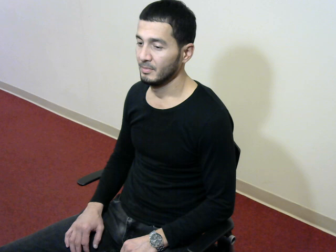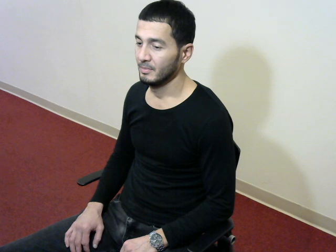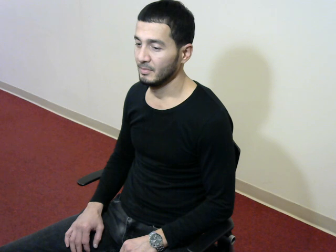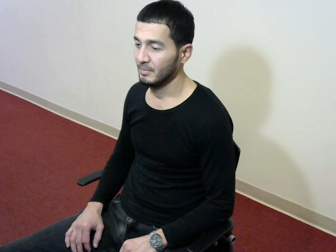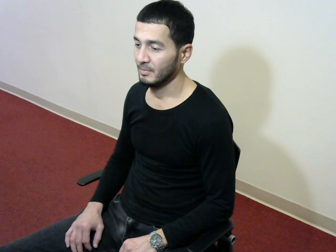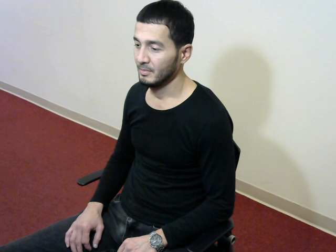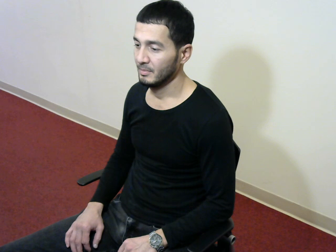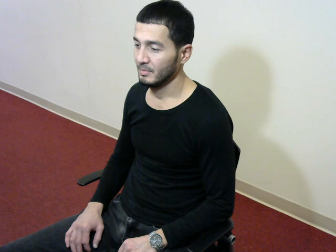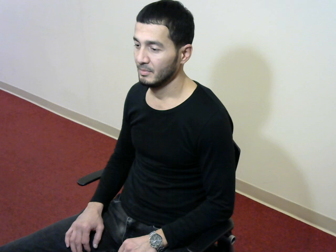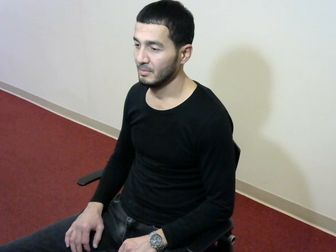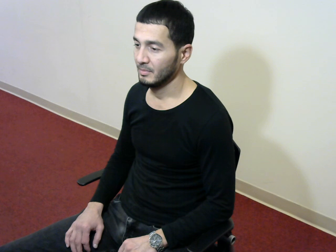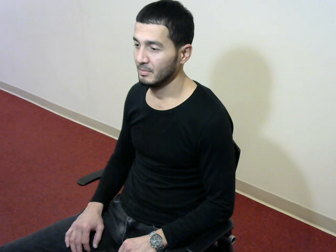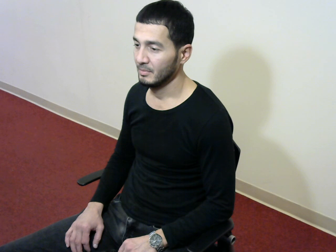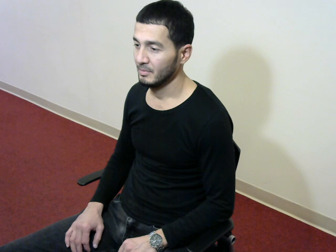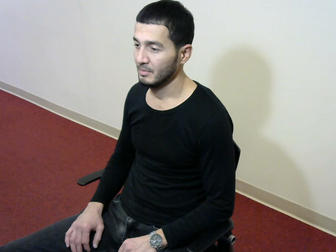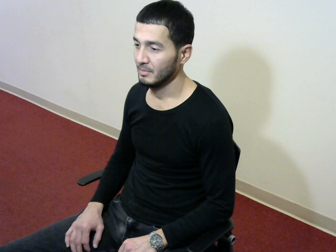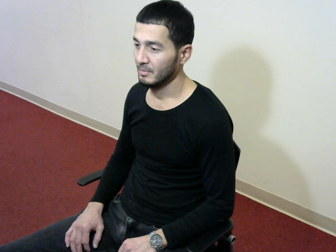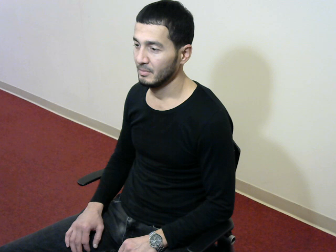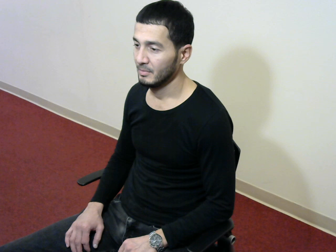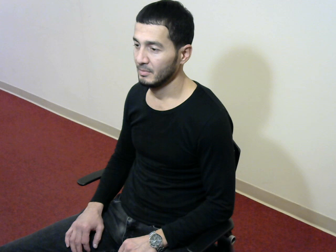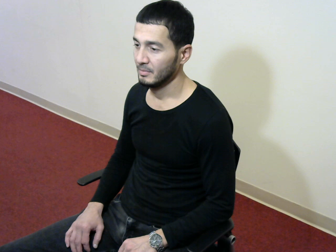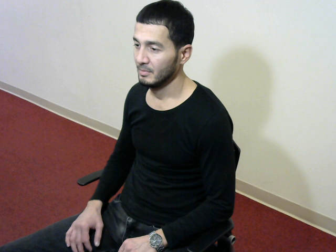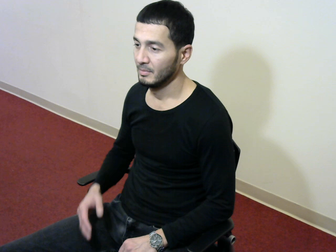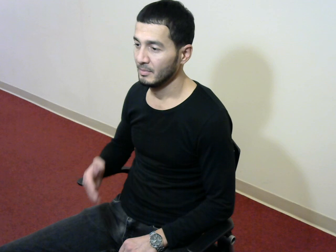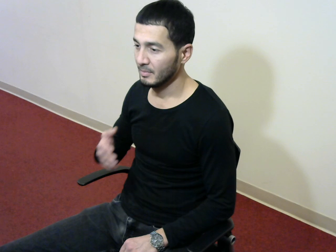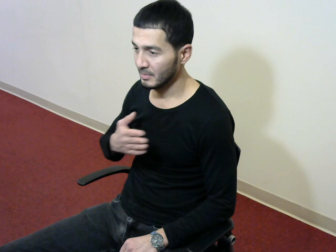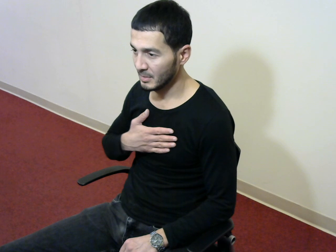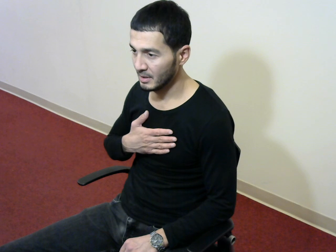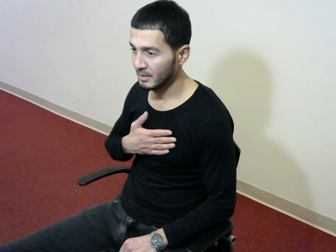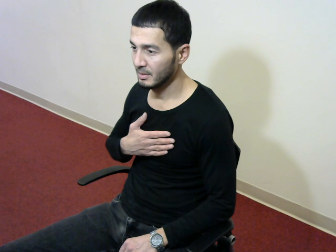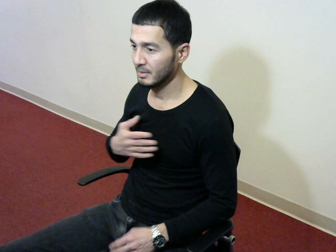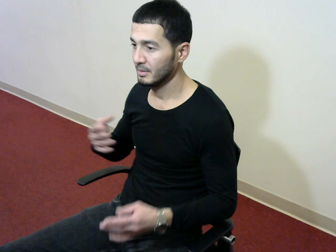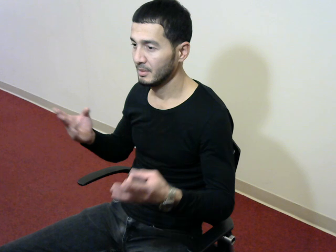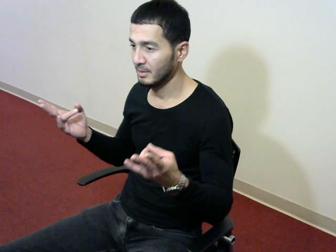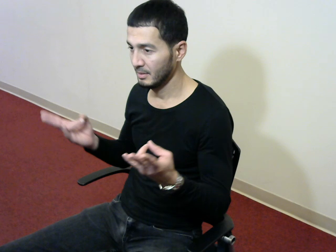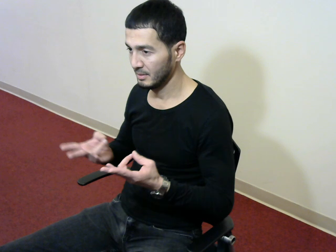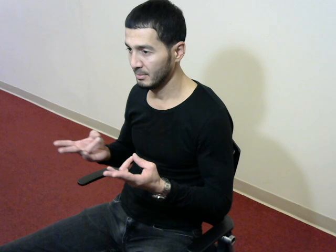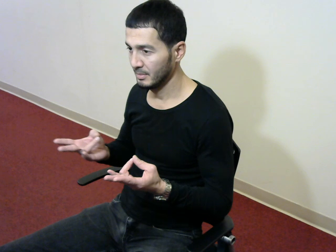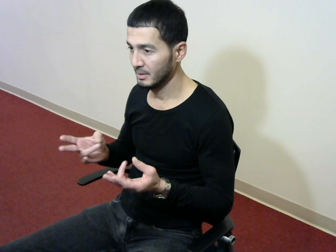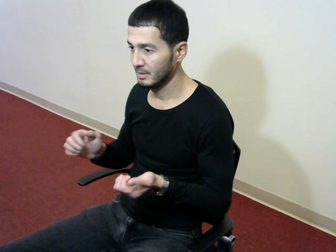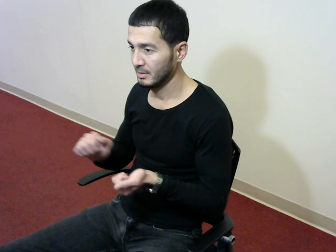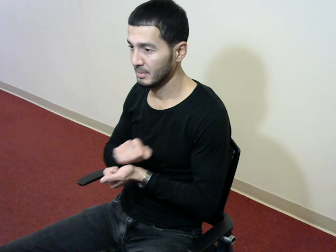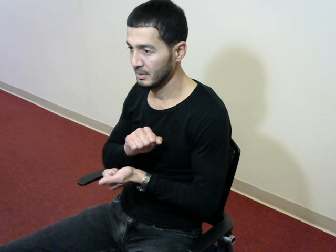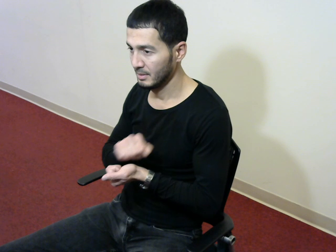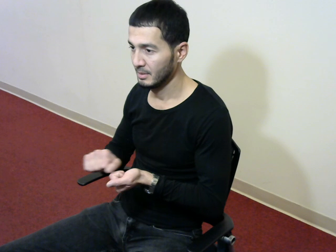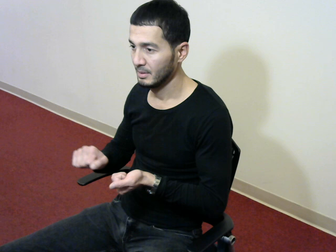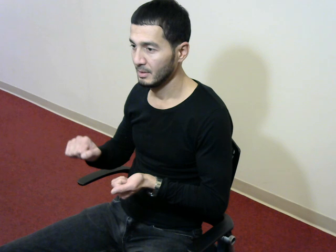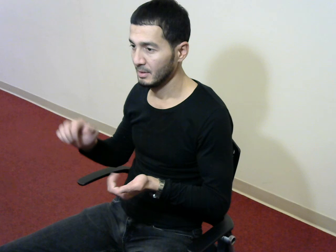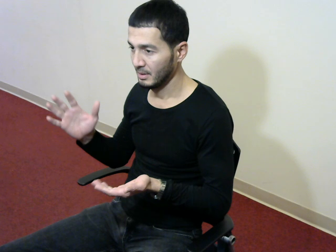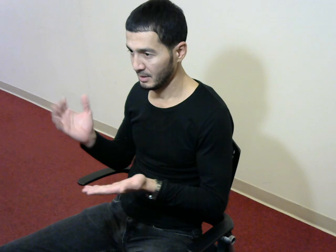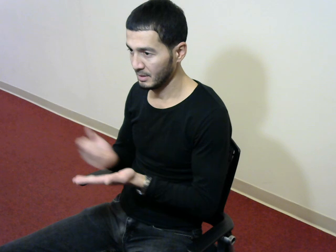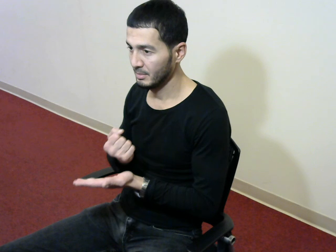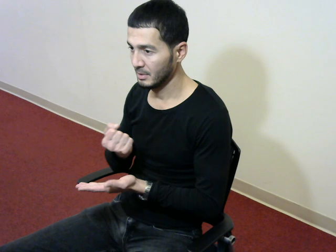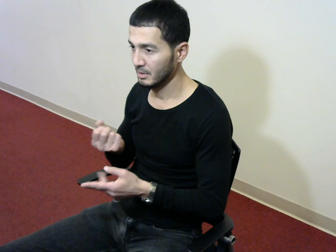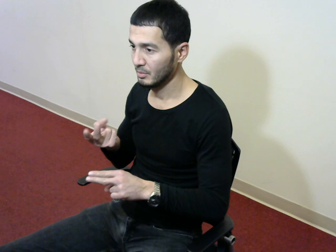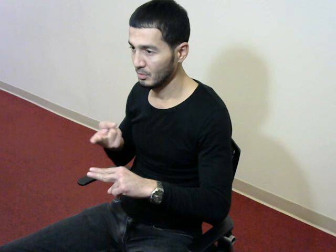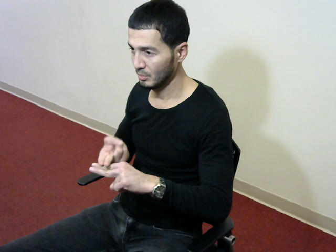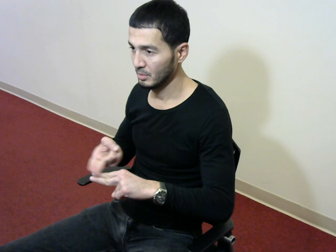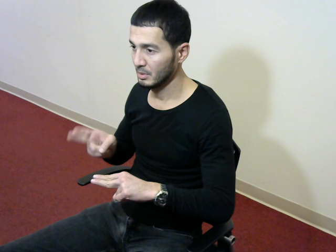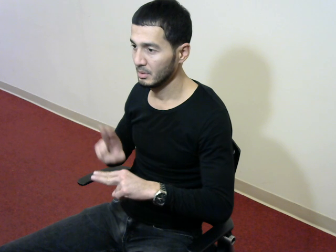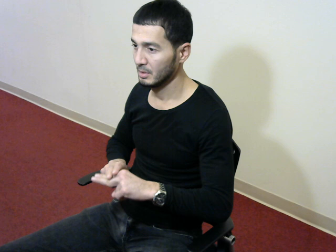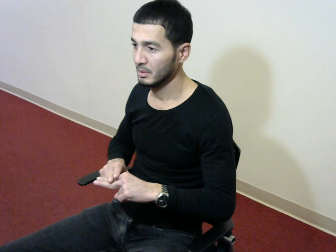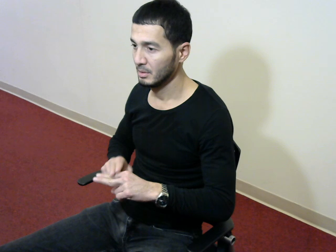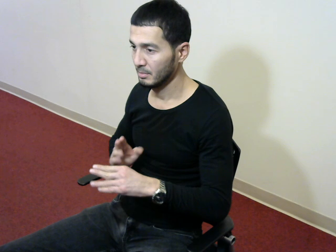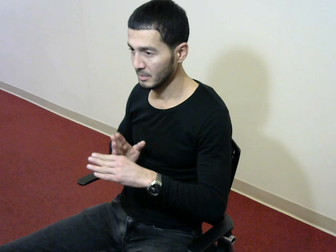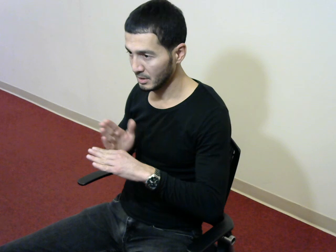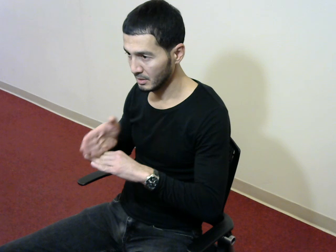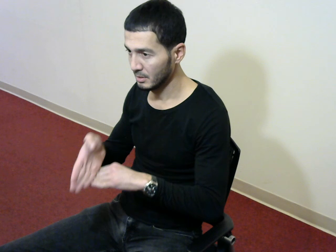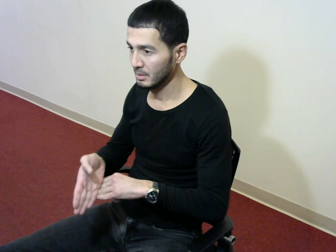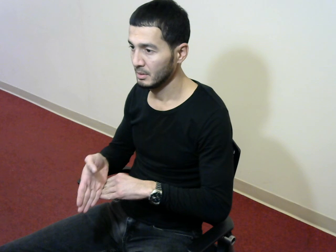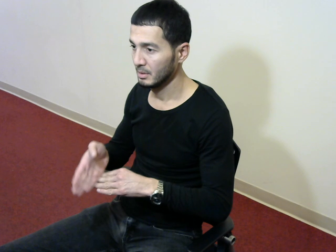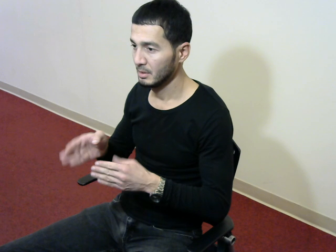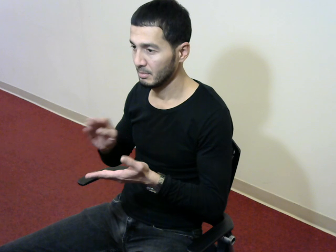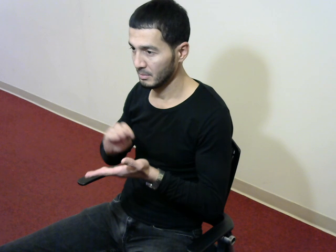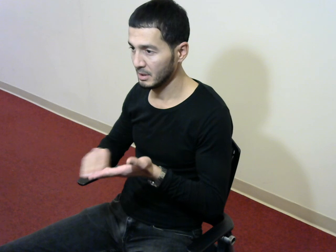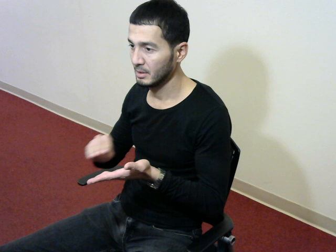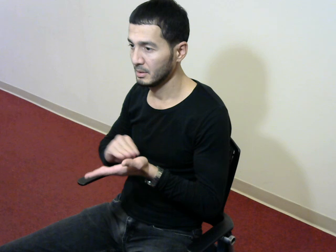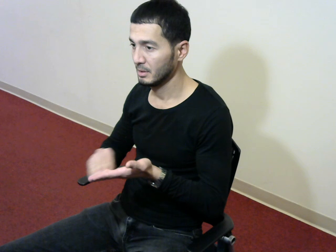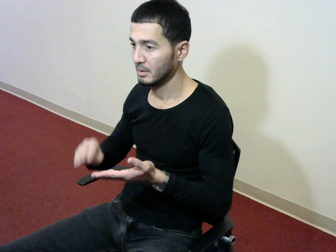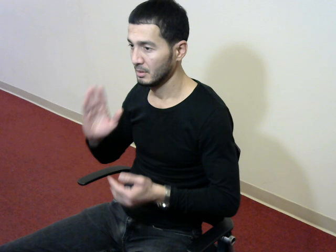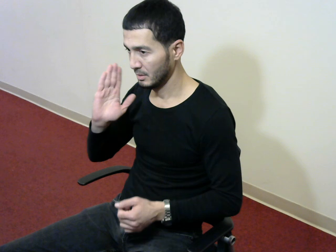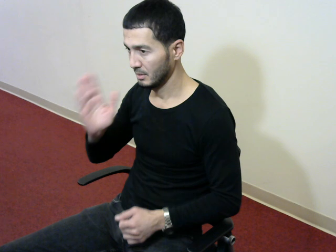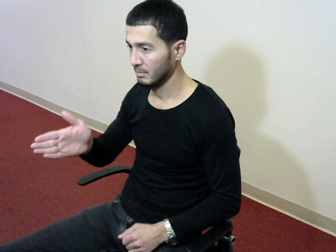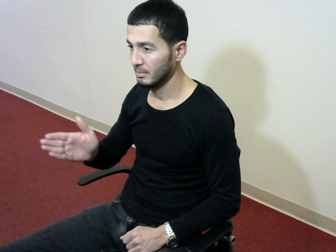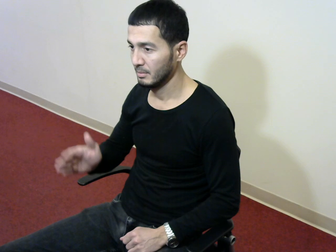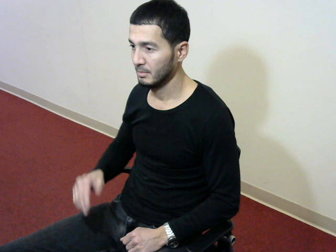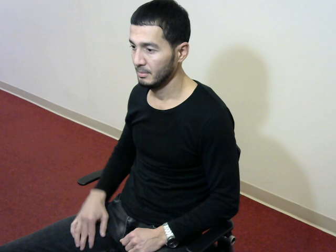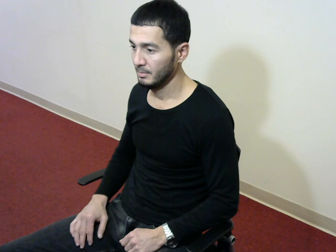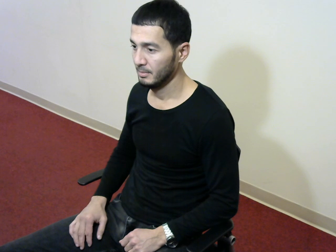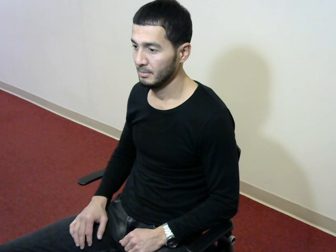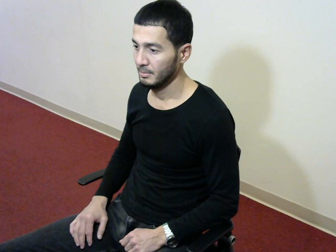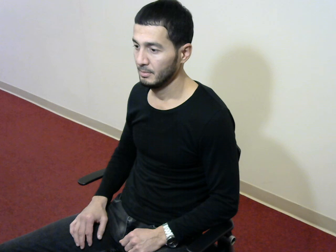Mən lazımlı kağızları tapmaq üçün müraciət yazacam